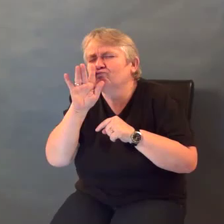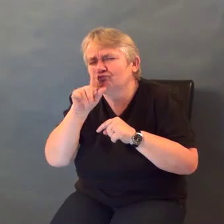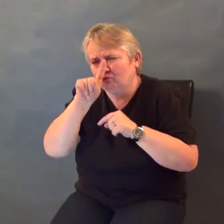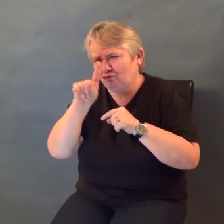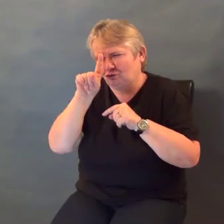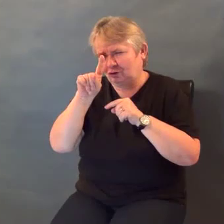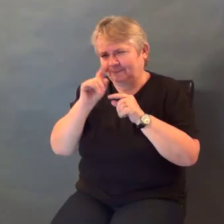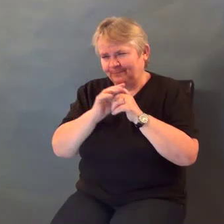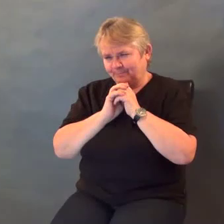To tylko godzina.